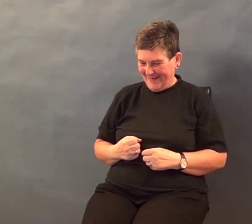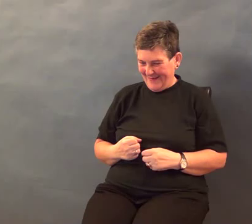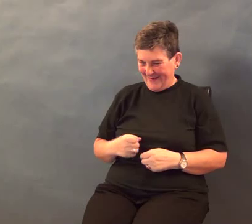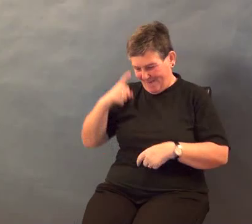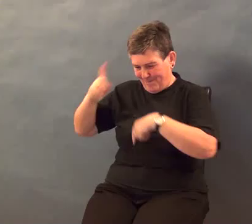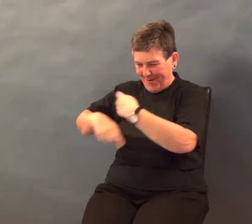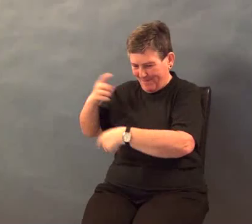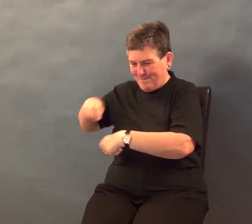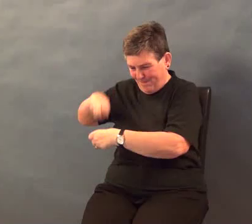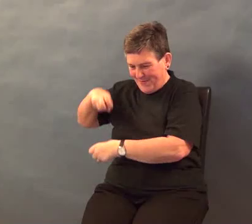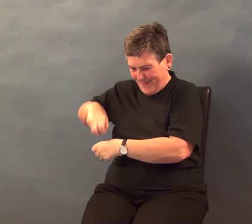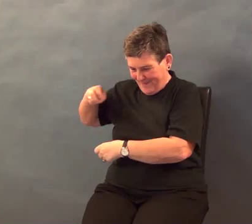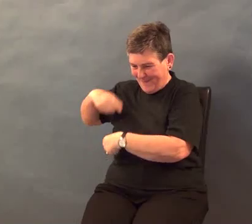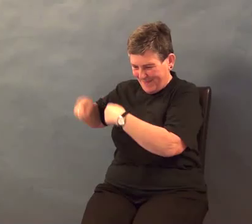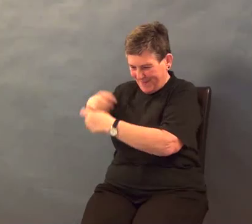Kot przekoziołkował do dołu.